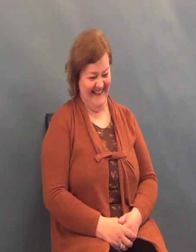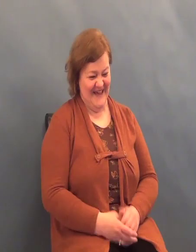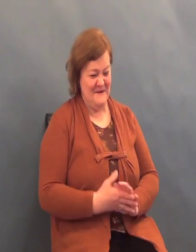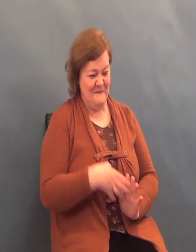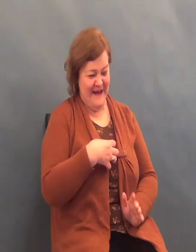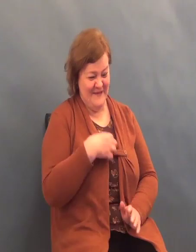Nie wiem.